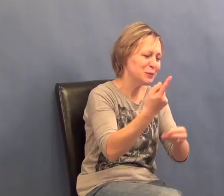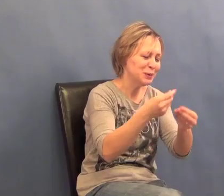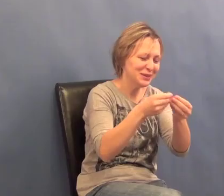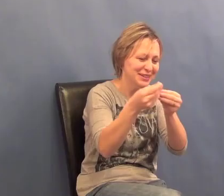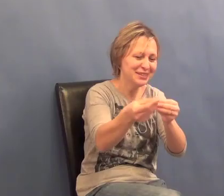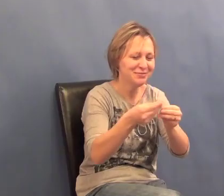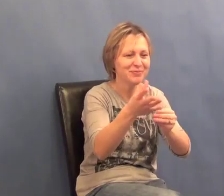Kobieta daje mu.